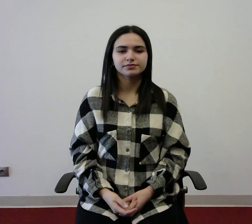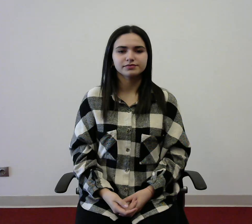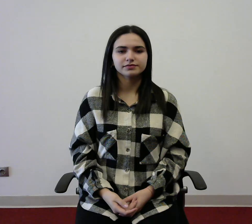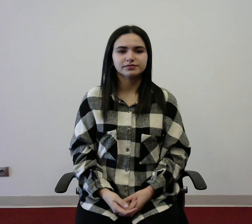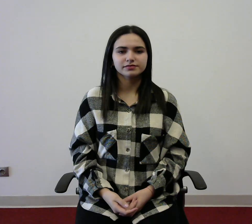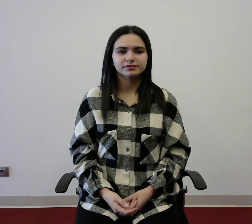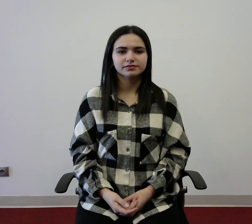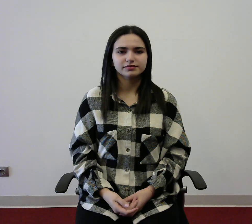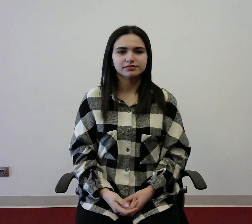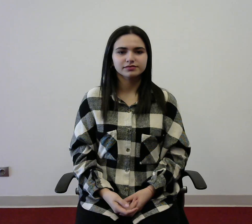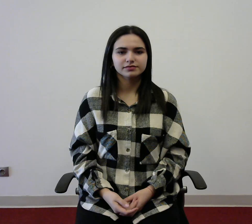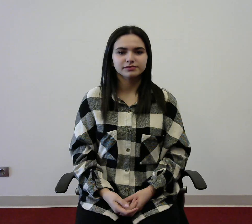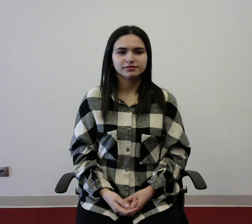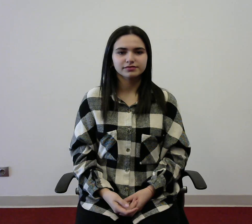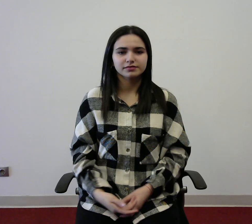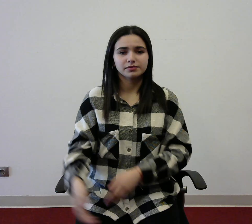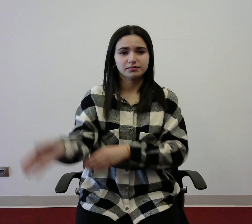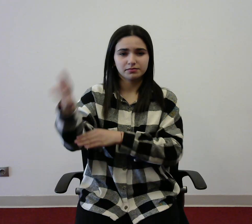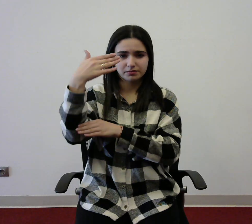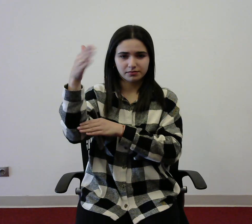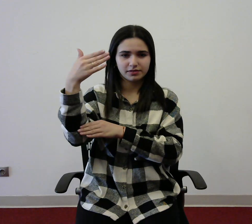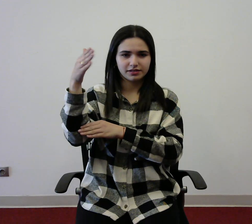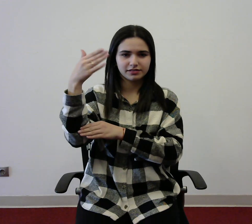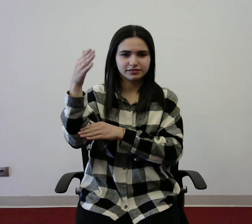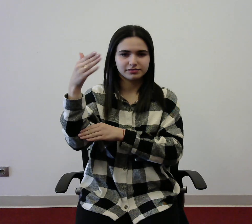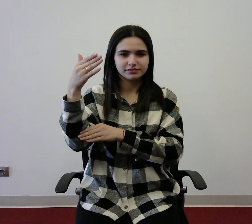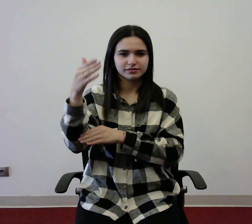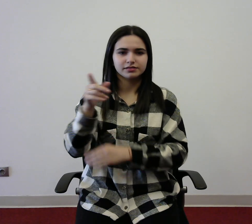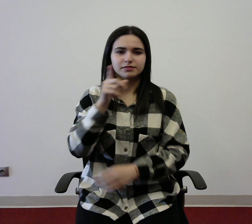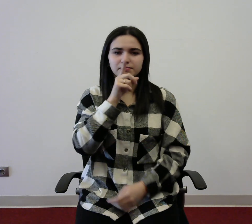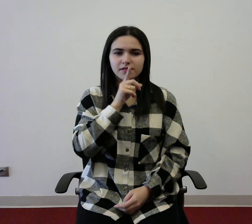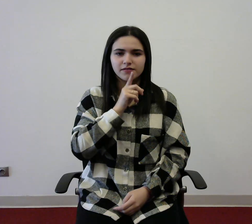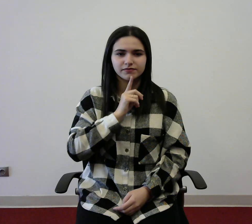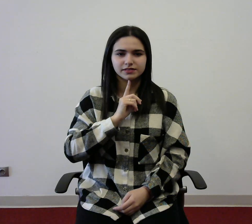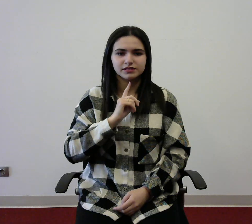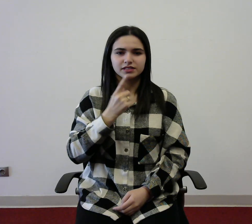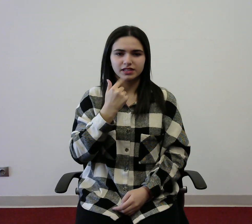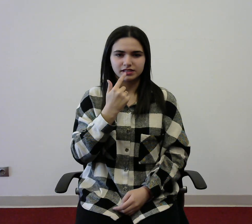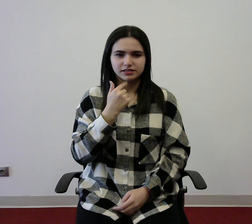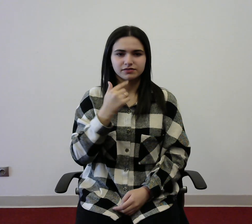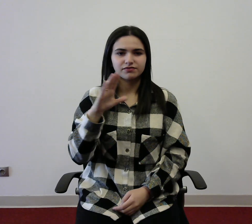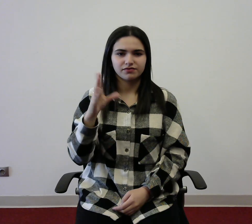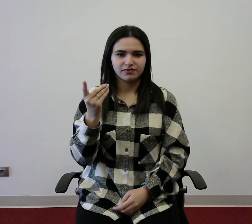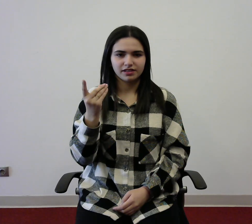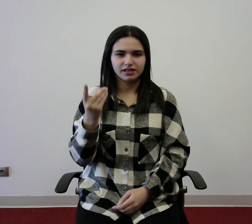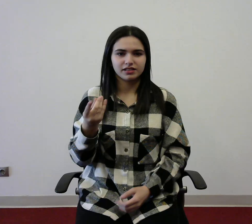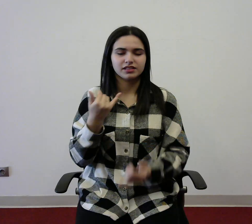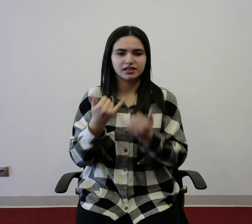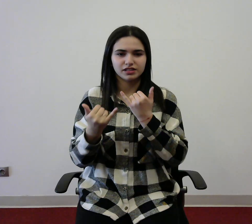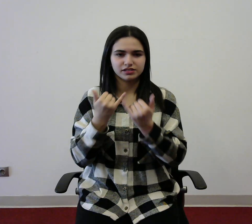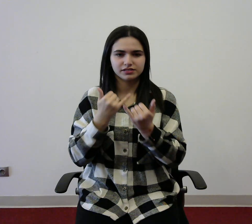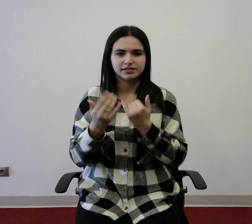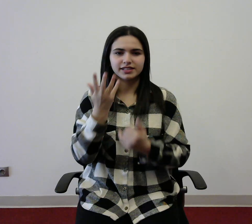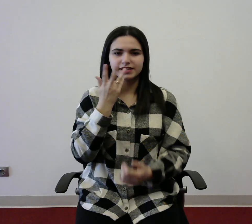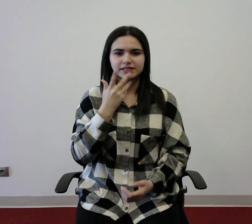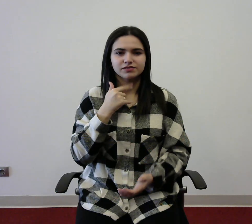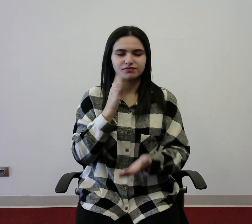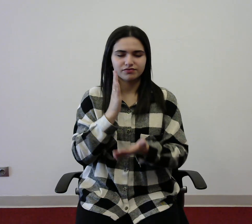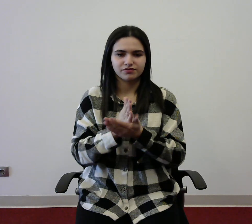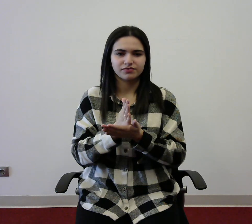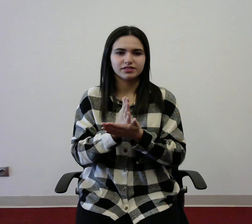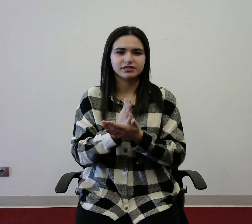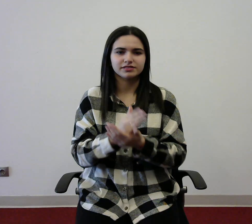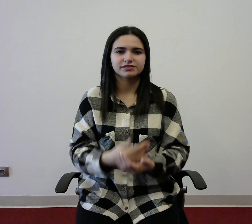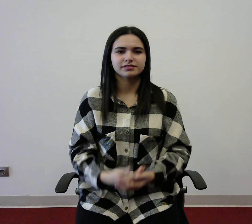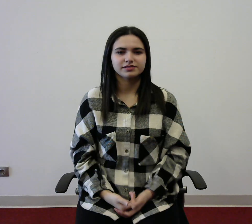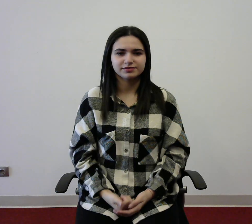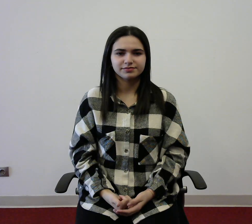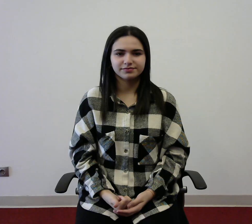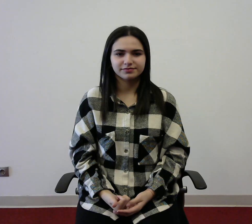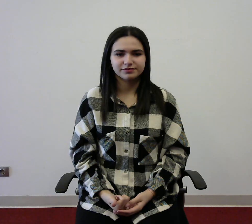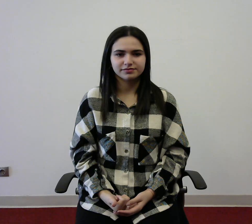Bayrağımızda mavi, qırmızı və yaşıl rənglər var